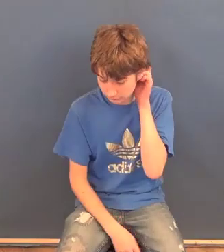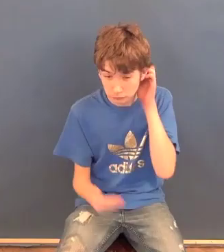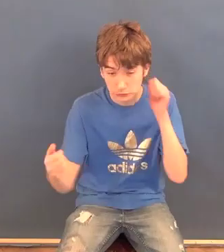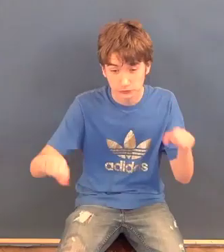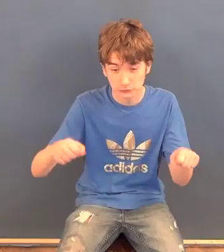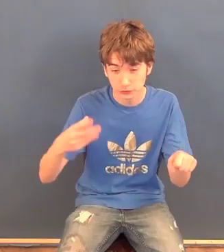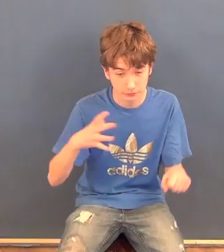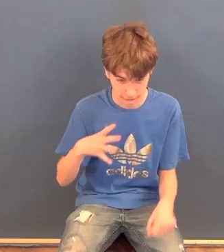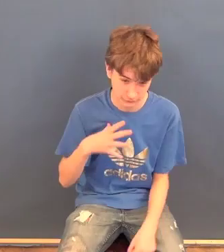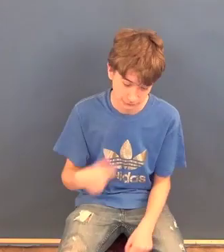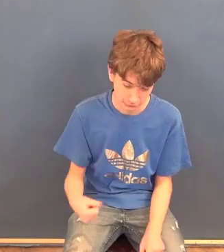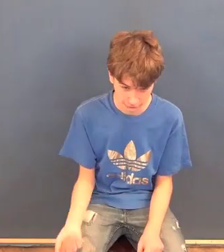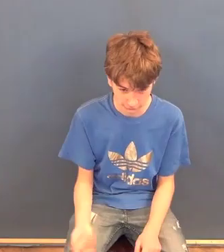Motor jest niebezpieczny.